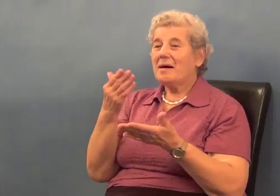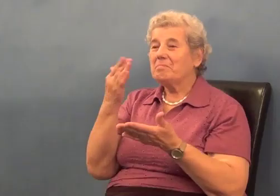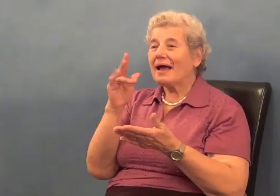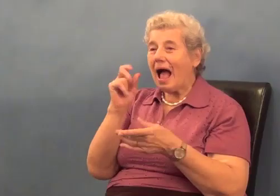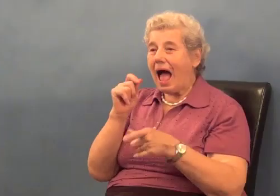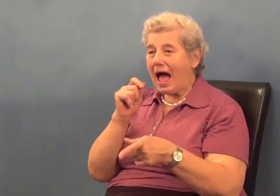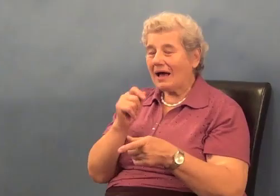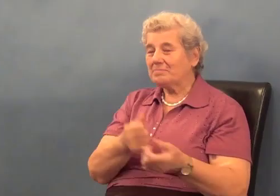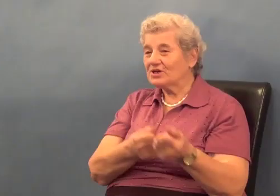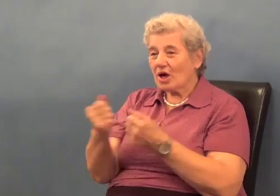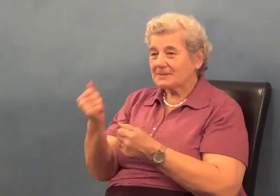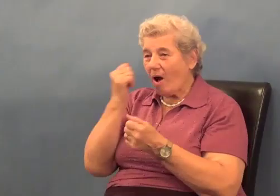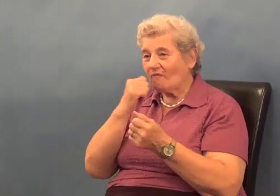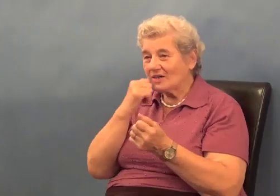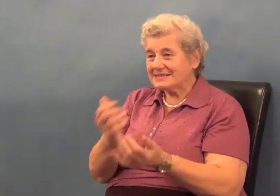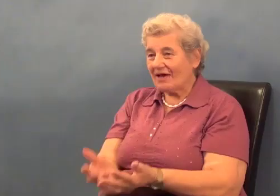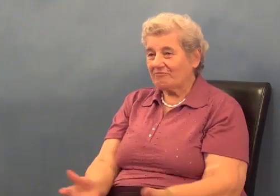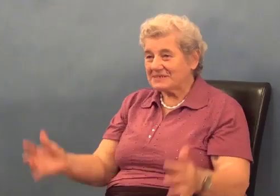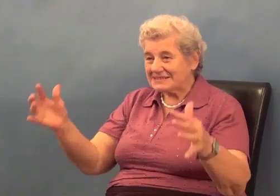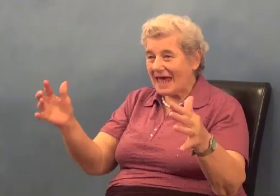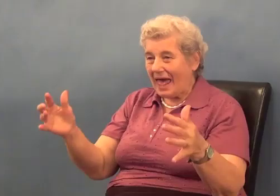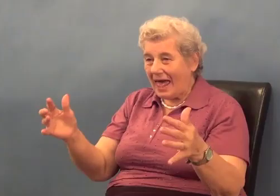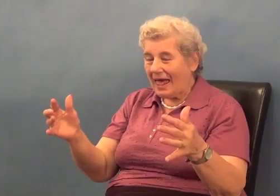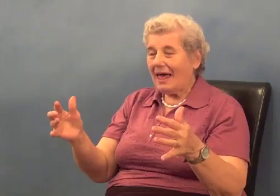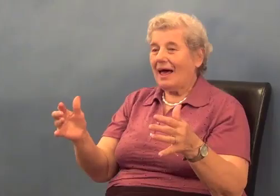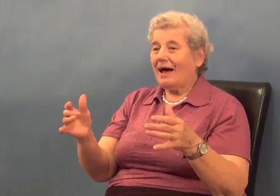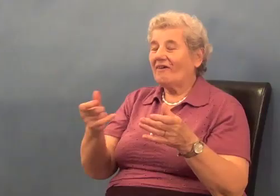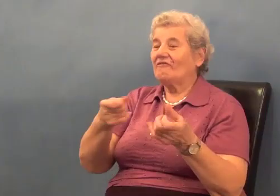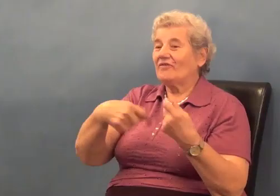Miki przynosi owoce w misce.